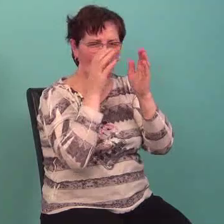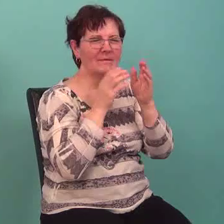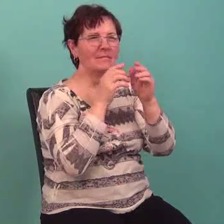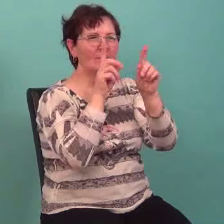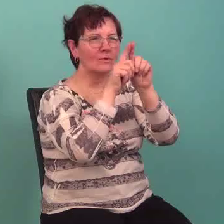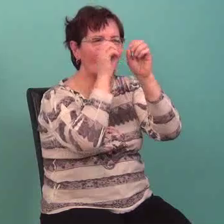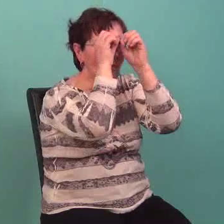On też patrzy patrzy przez lornetkę.